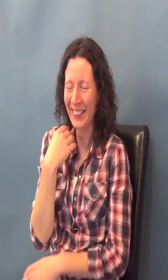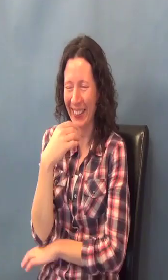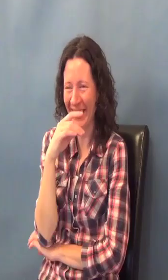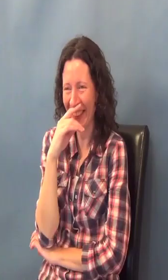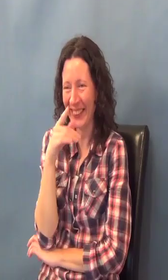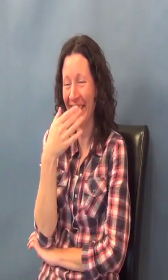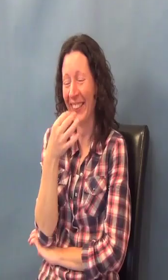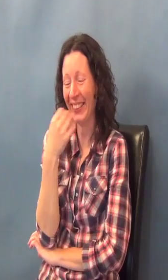Bo picie...